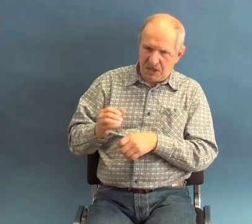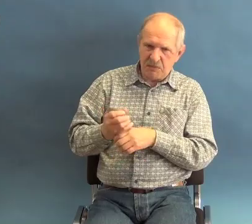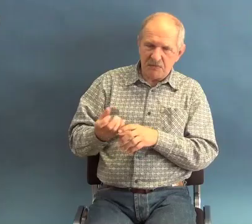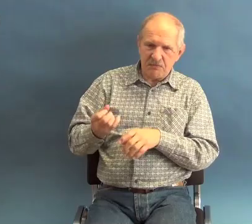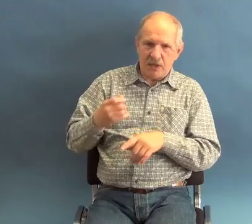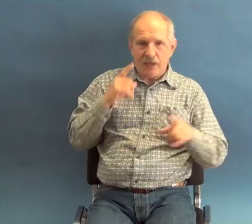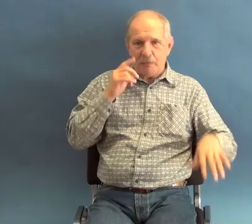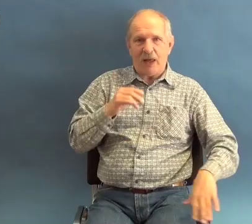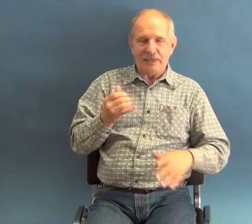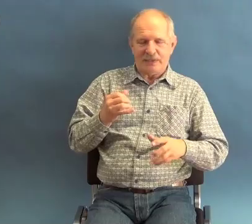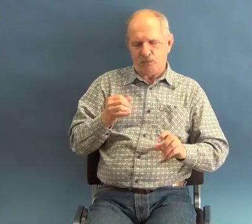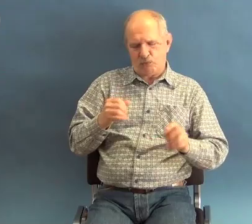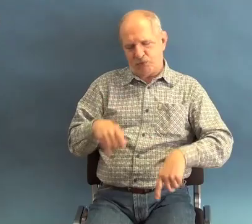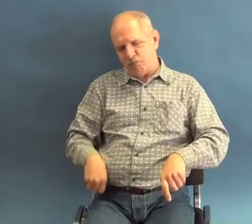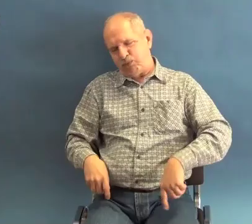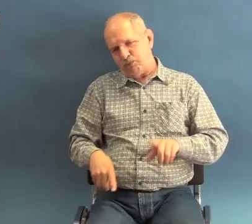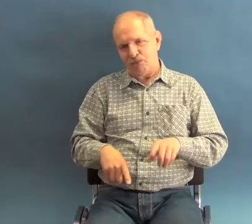Mały chłopiec mimochodem wyrzuca i kopie kamień.